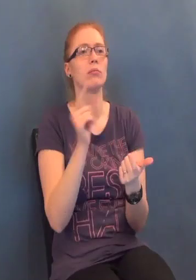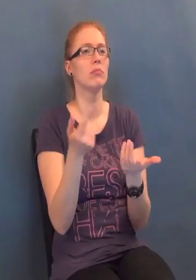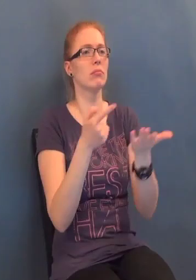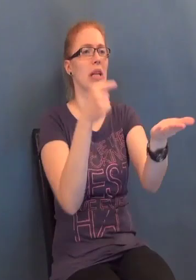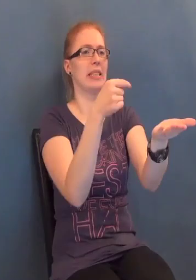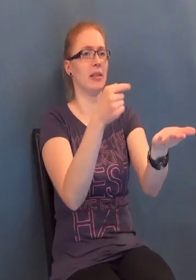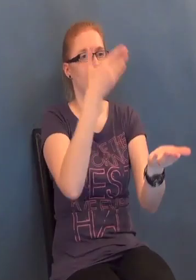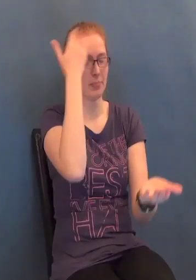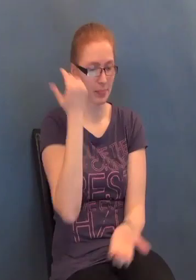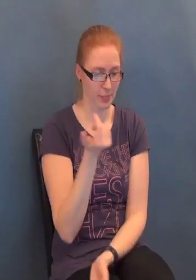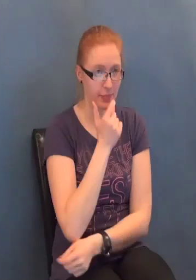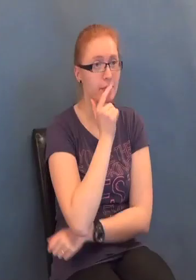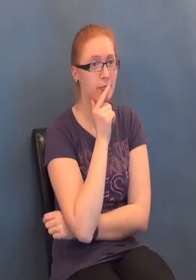Jeżeli coś się wydarzy, masz jakieś sprawy. Nie wiadomo.